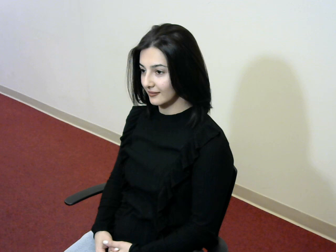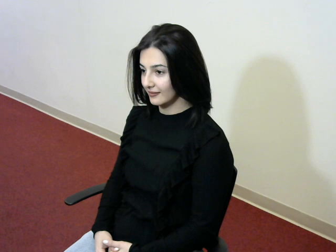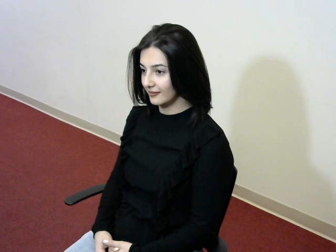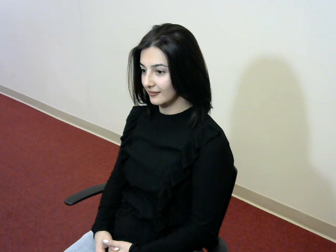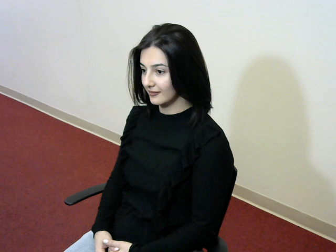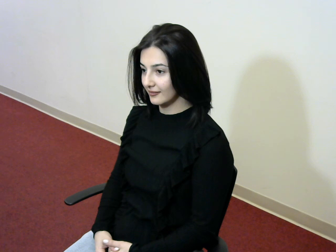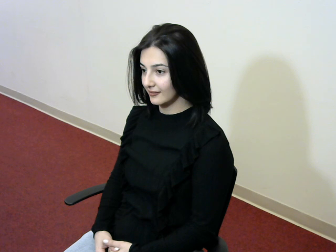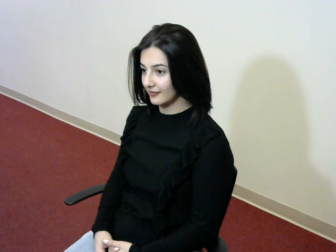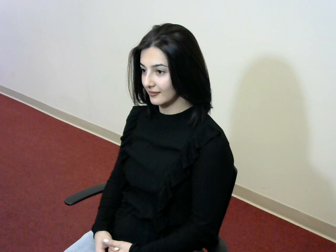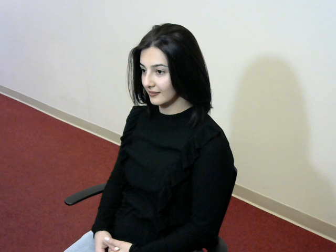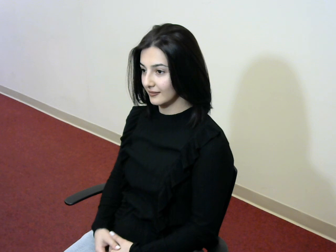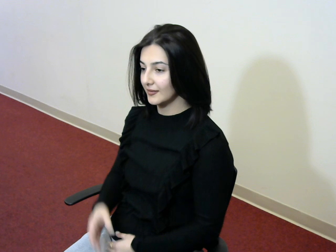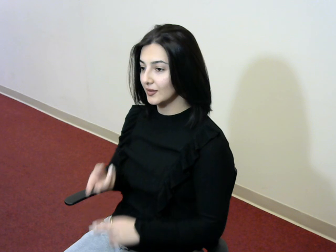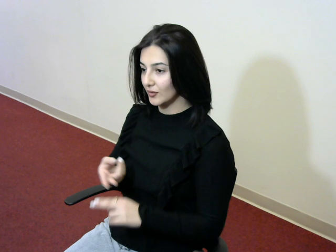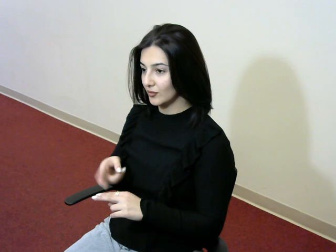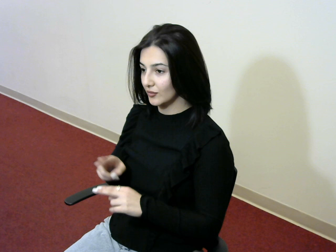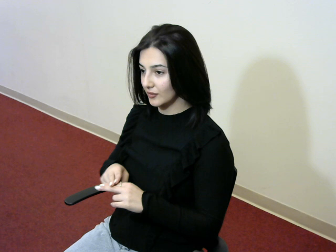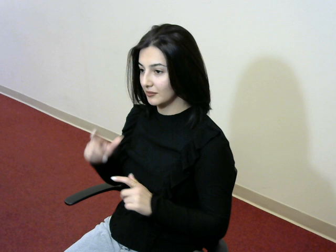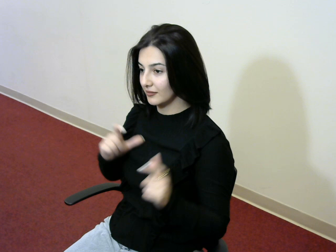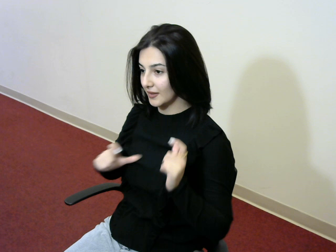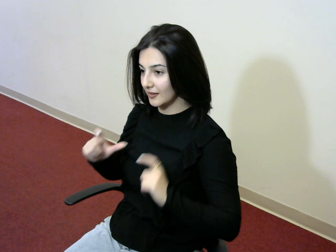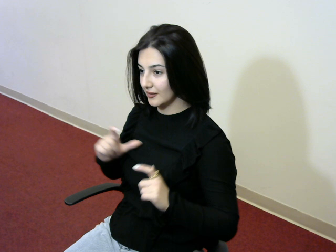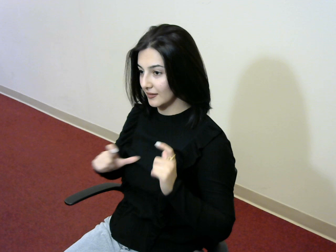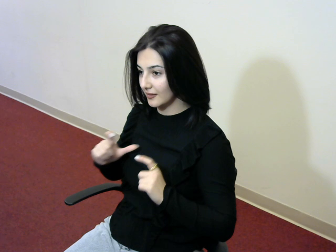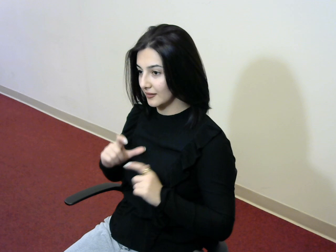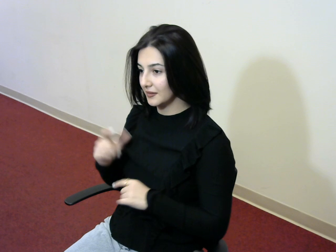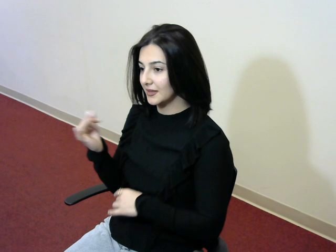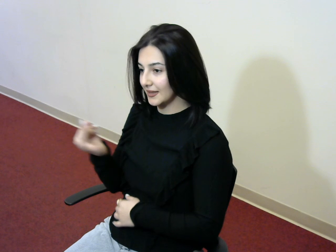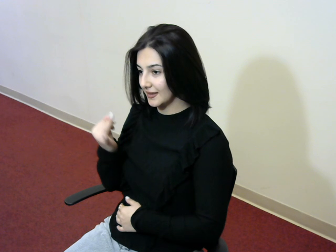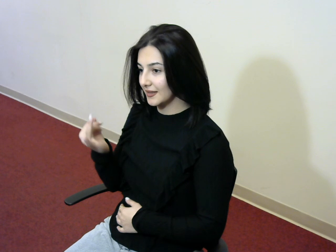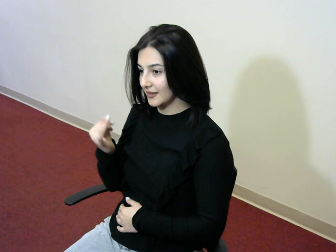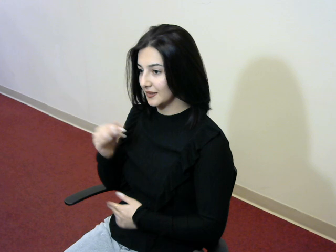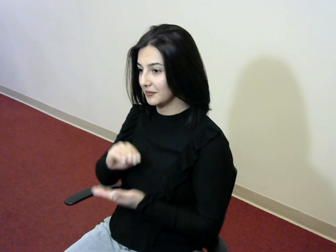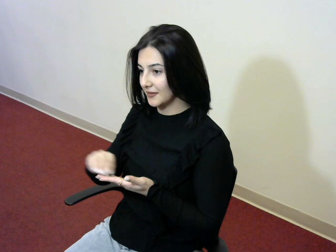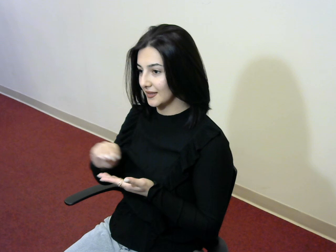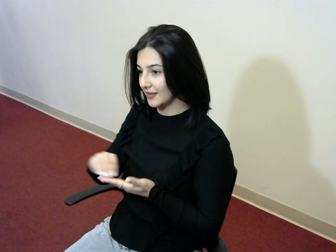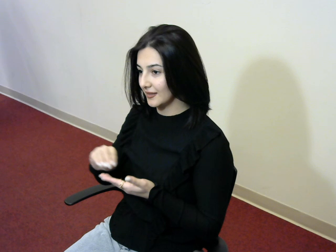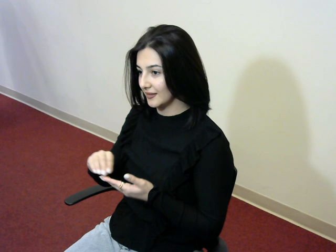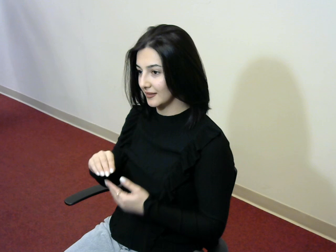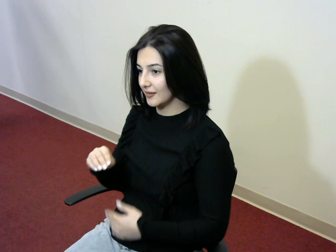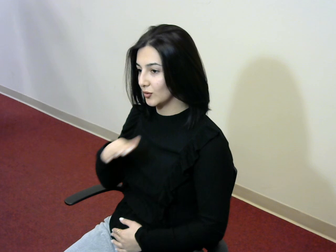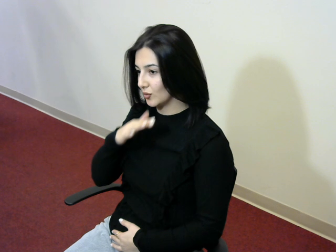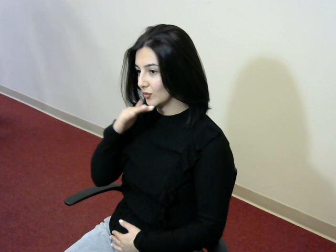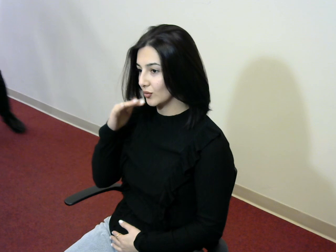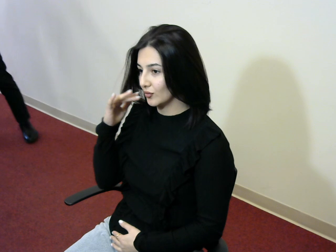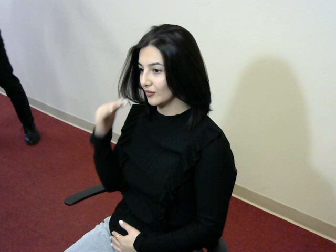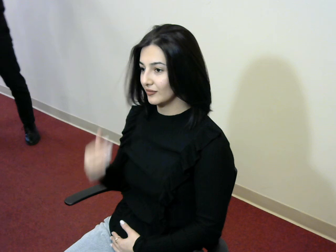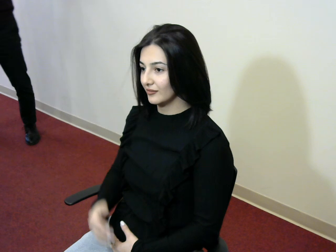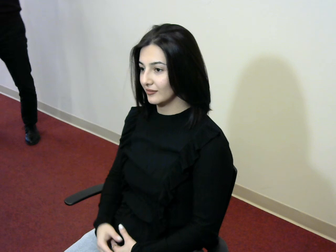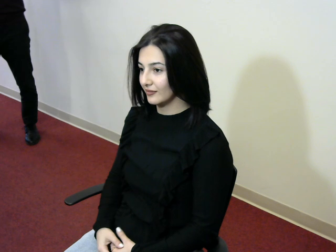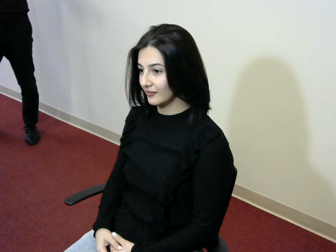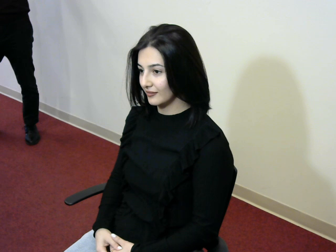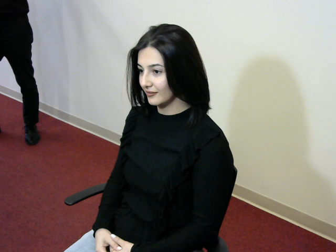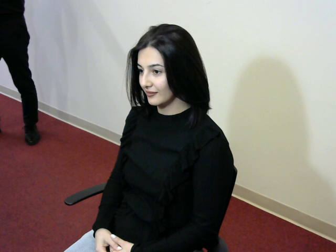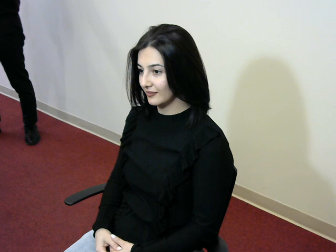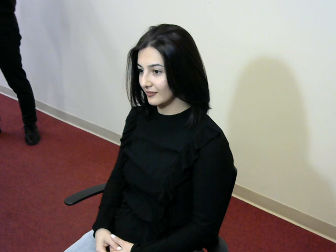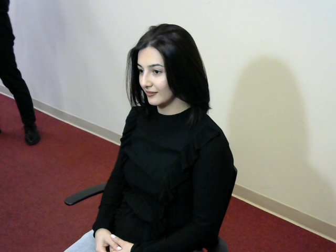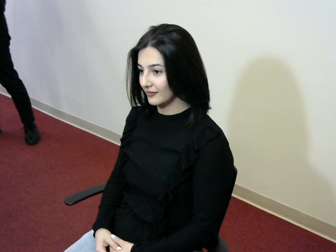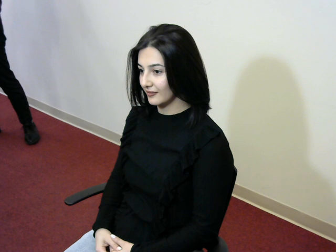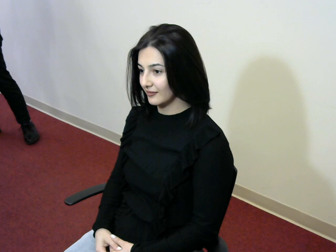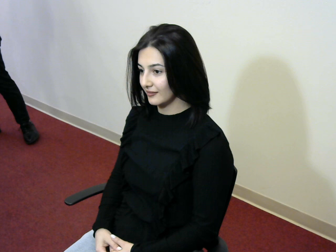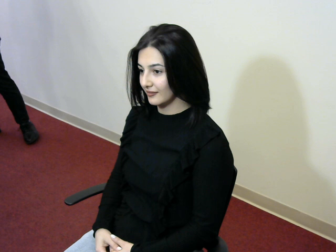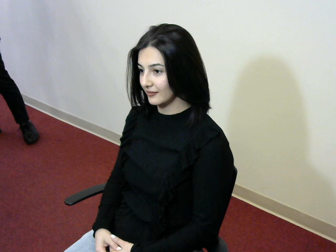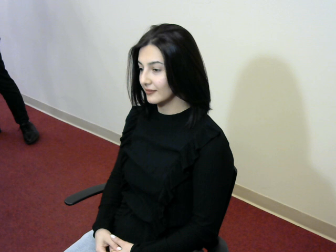Bu müəllimin maraqlı yazıları çoxdur